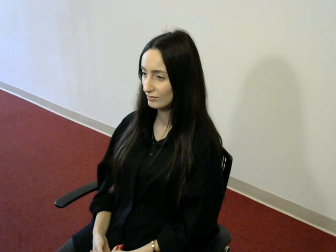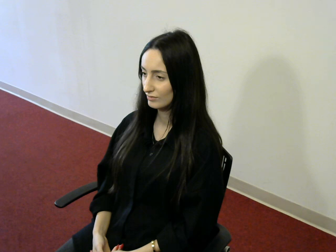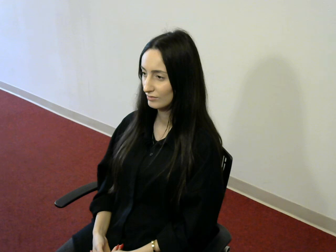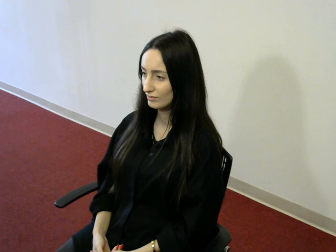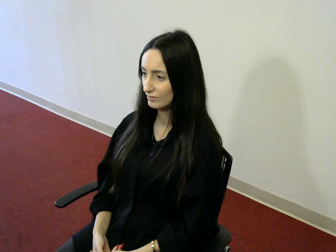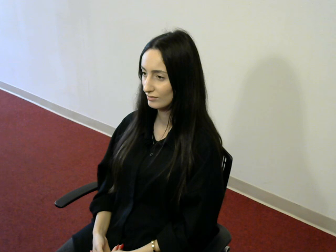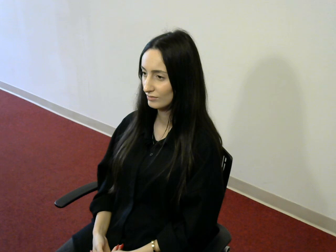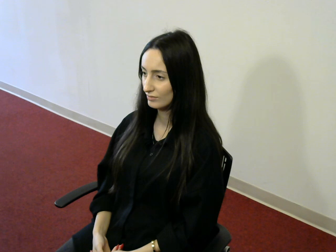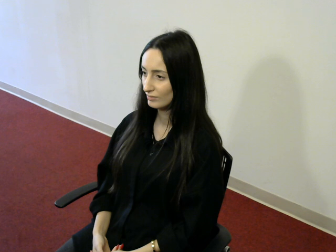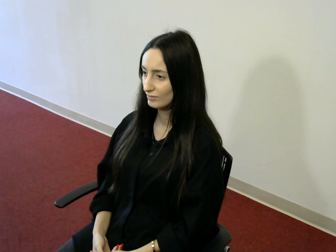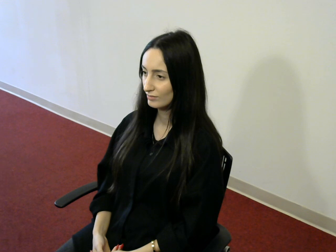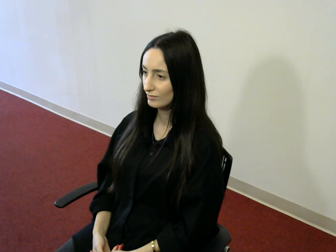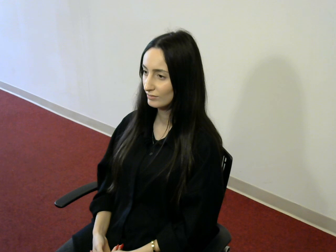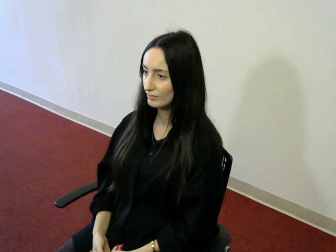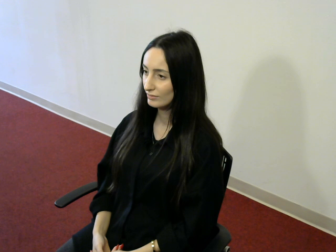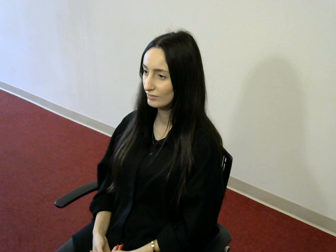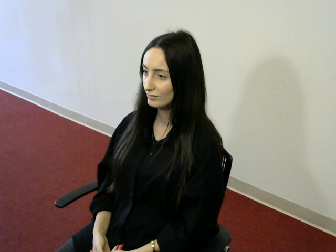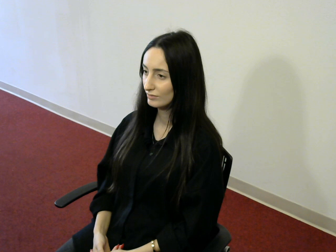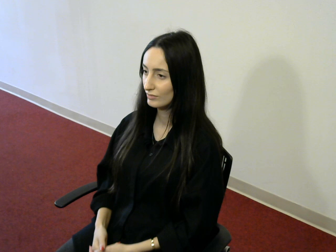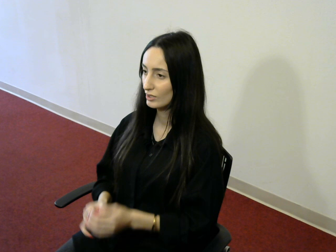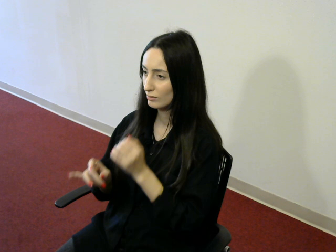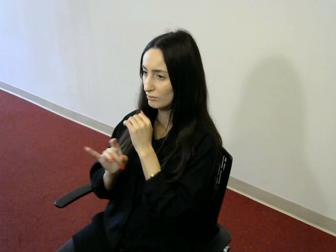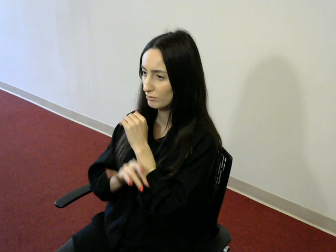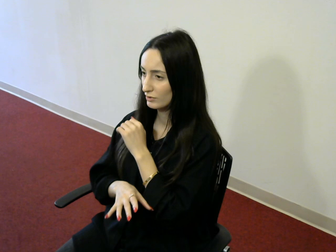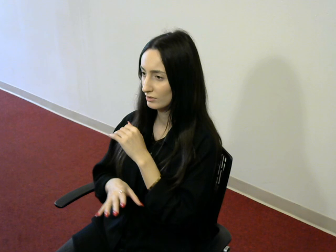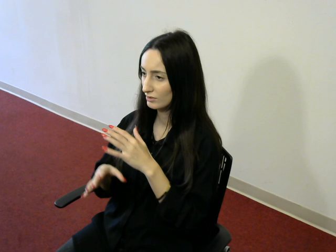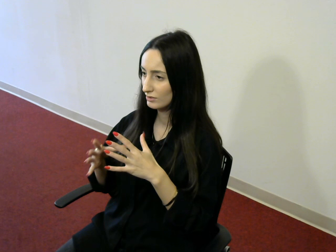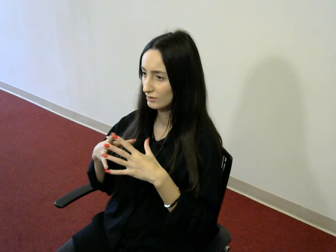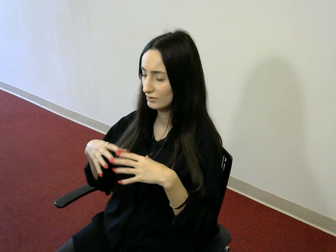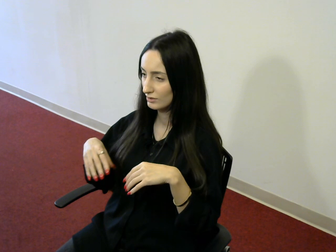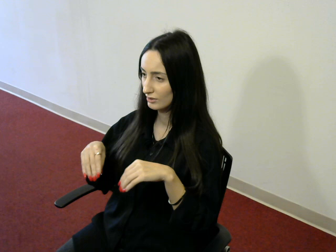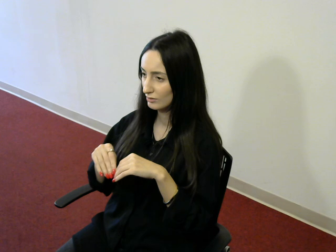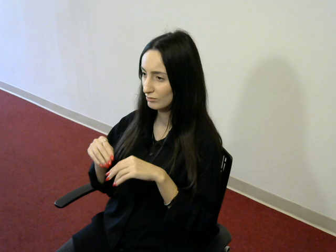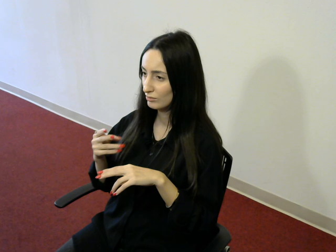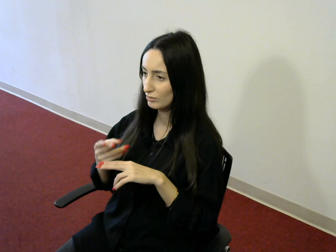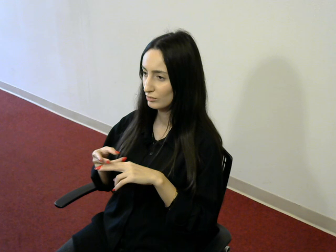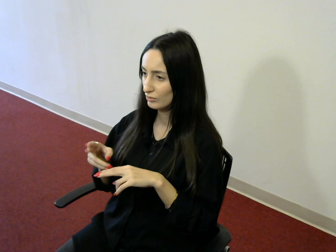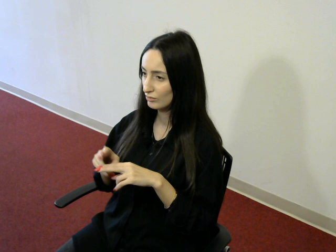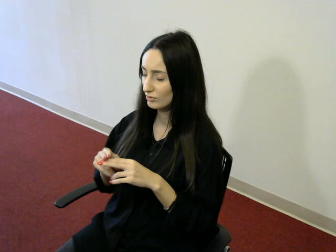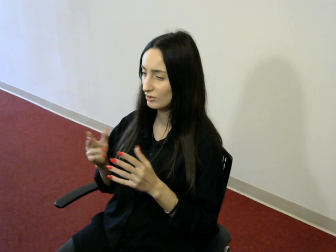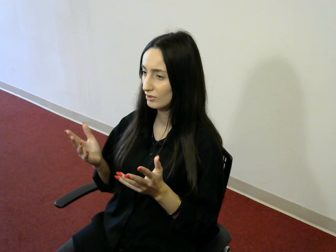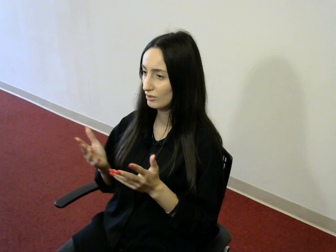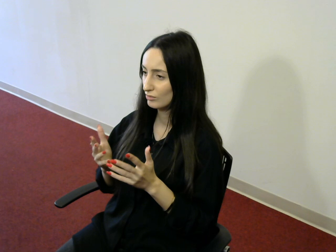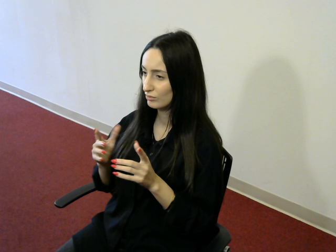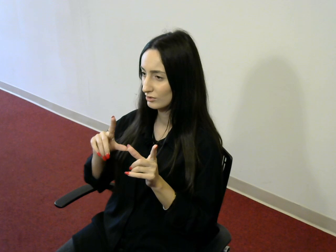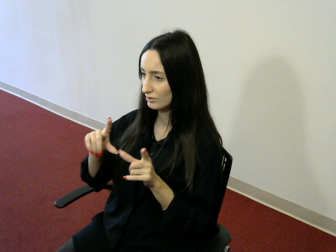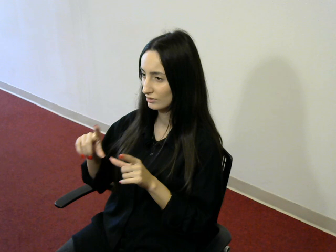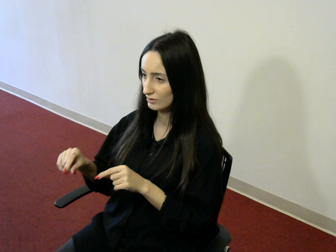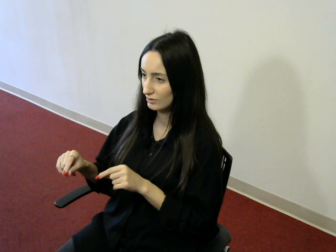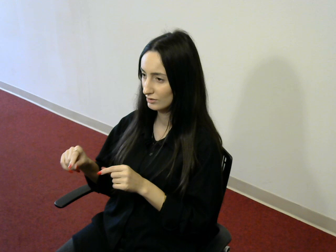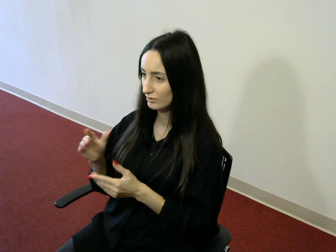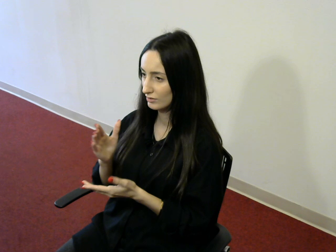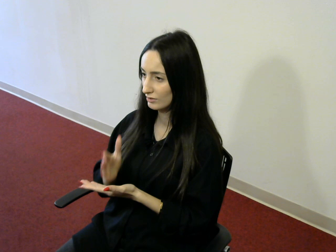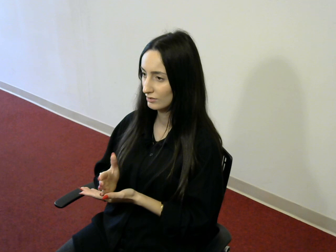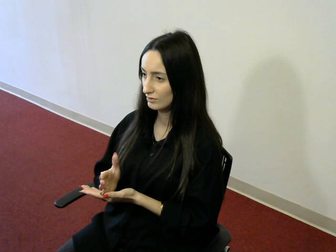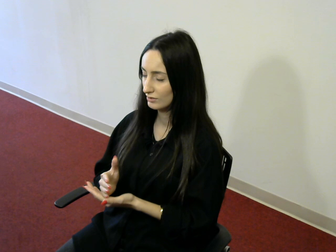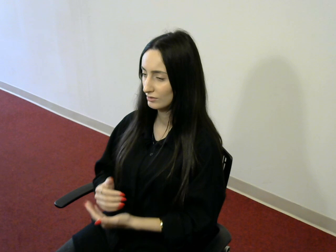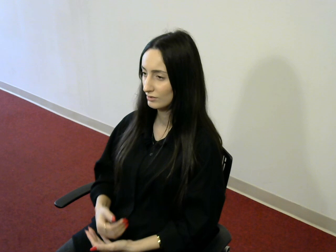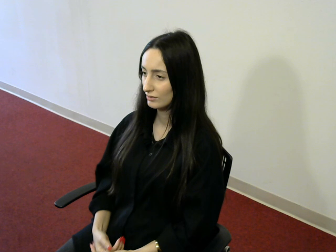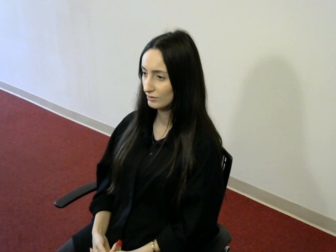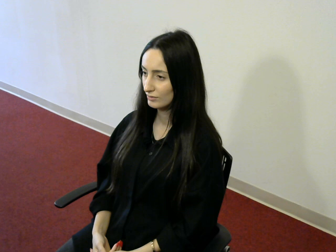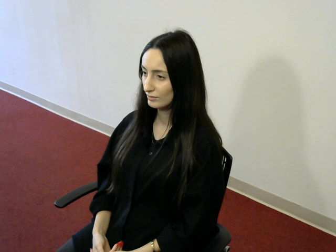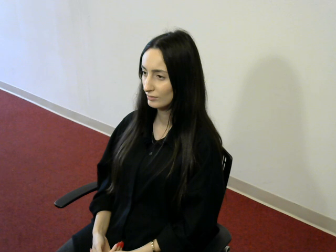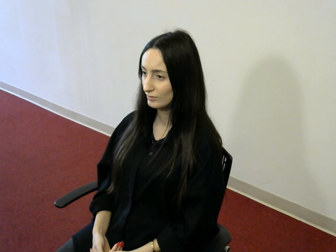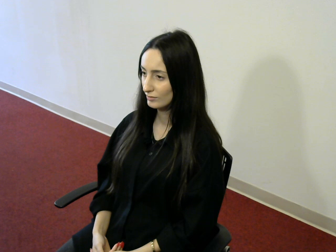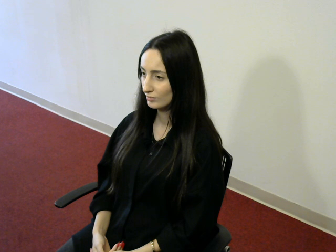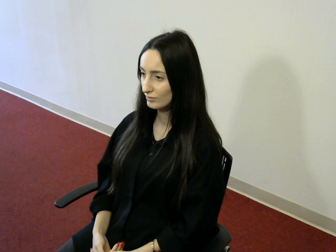Kasıb ailələr üçün hansı endirimlər var?